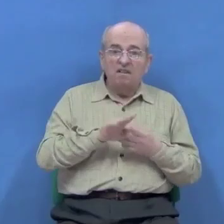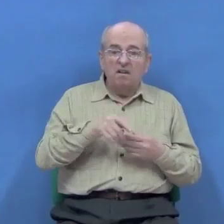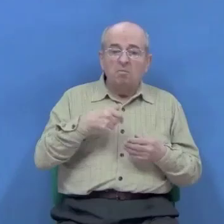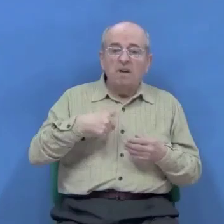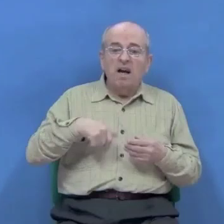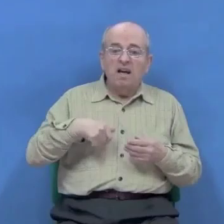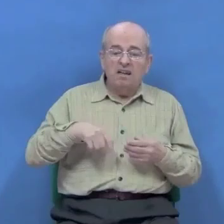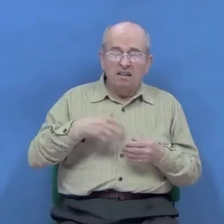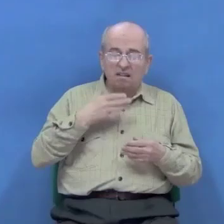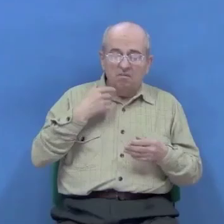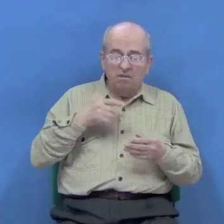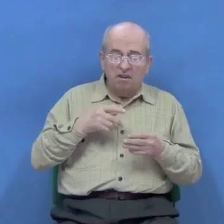Na wystawie jest biało.